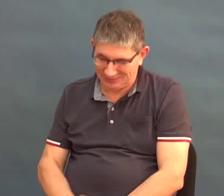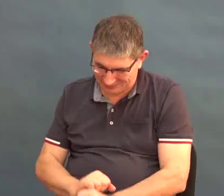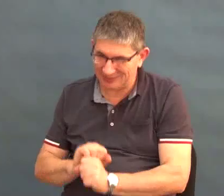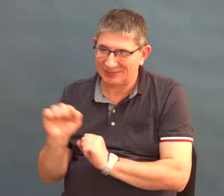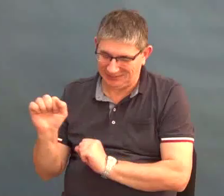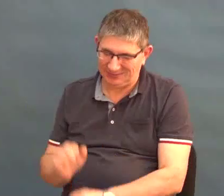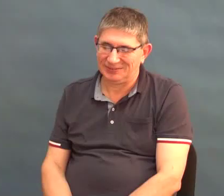Jest.